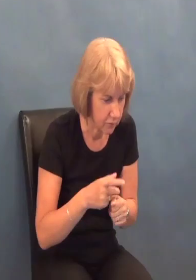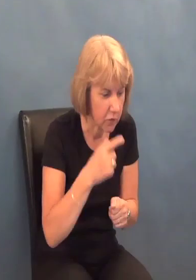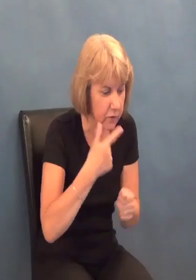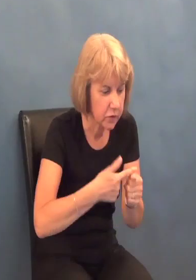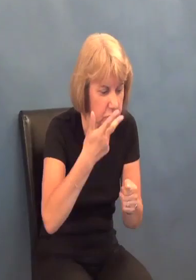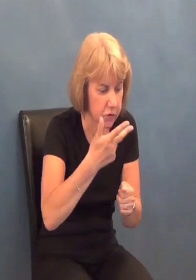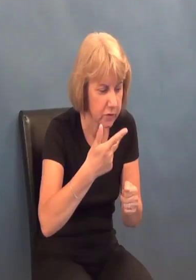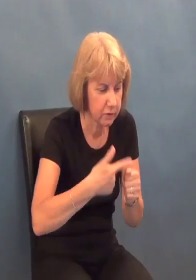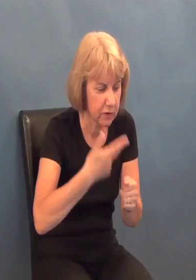Mówiłam, dwudziestego trzeciego.